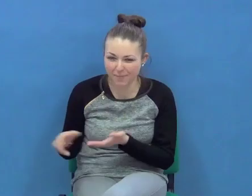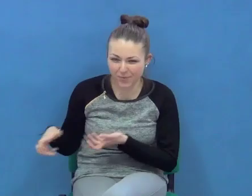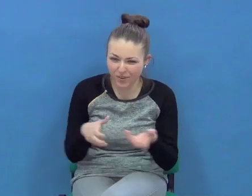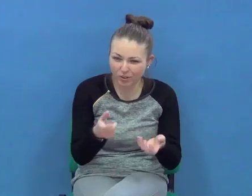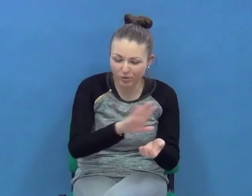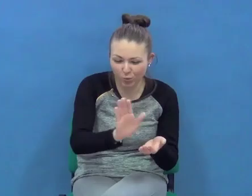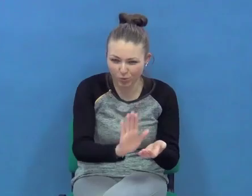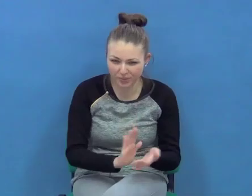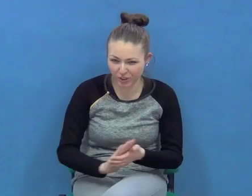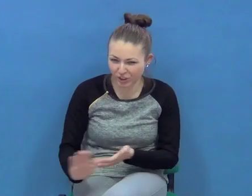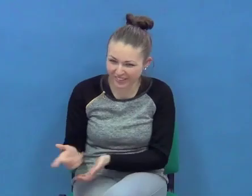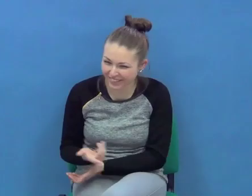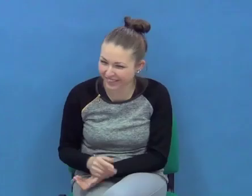Można przynieść i umyć do czysta.